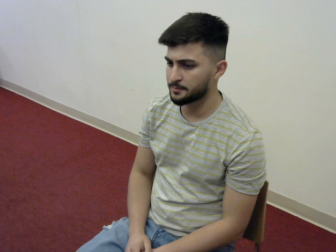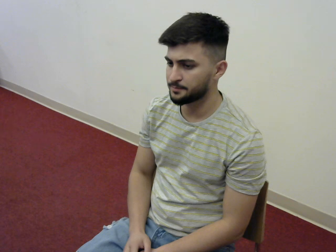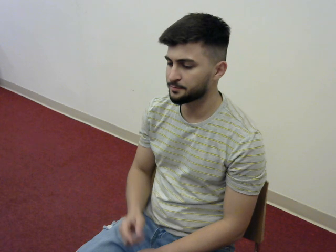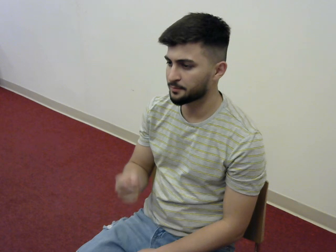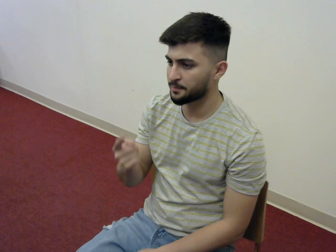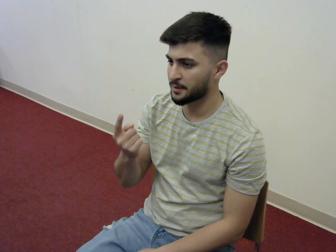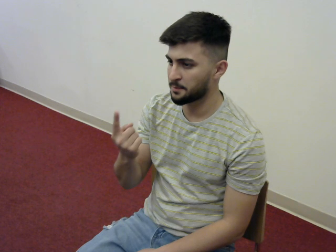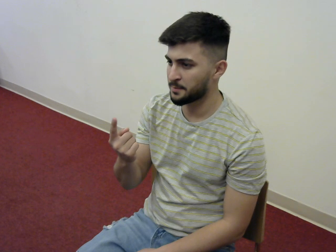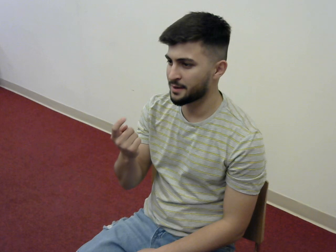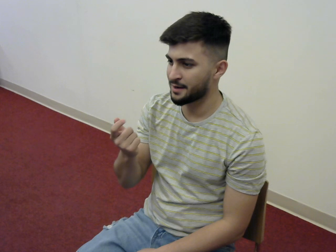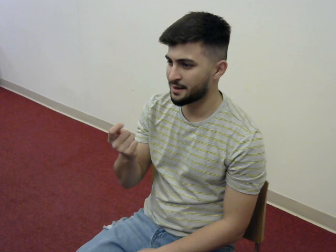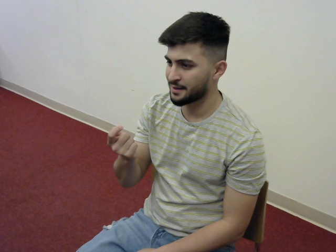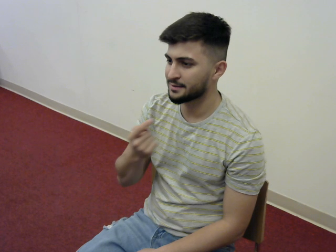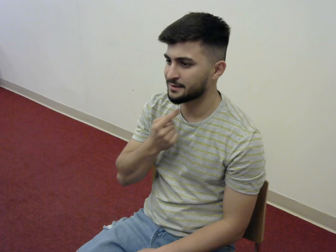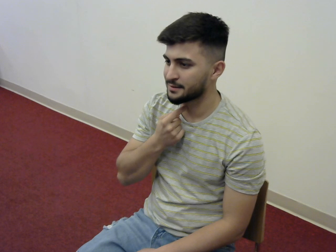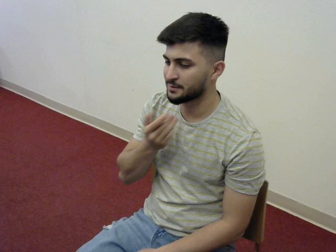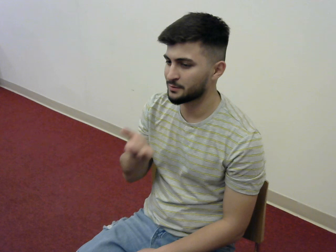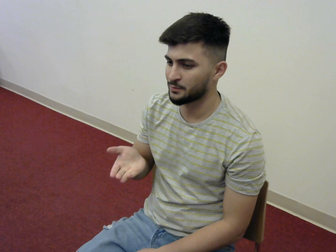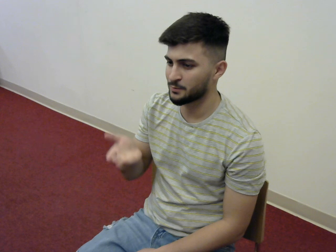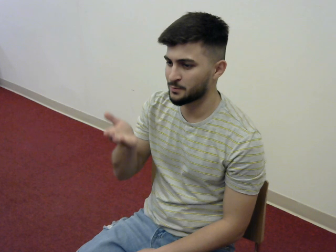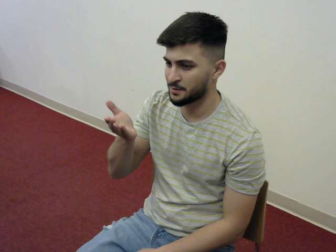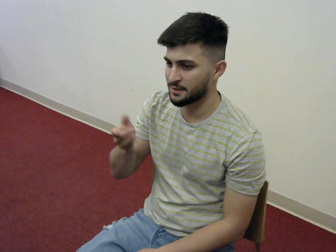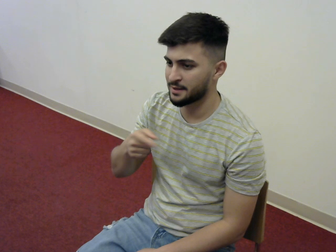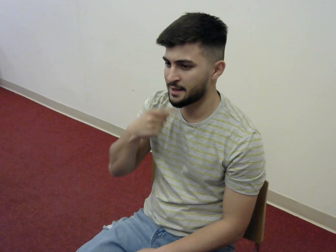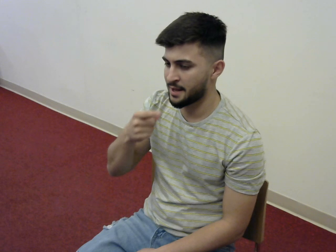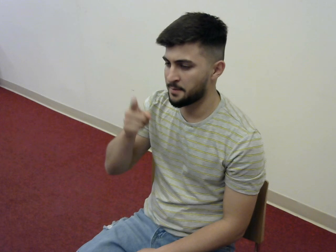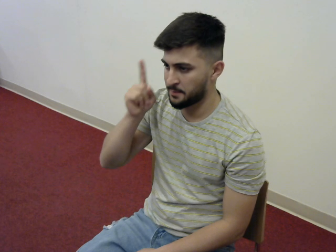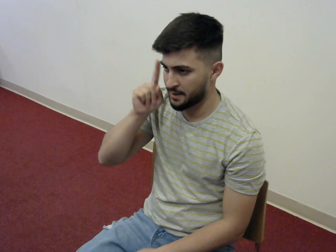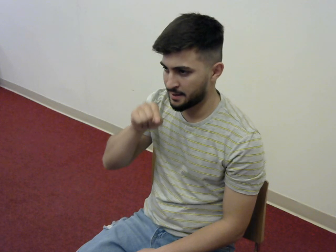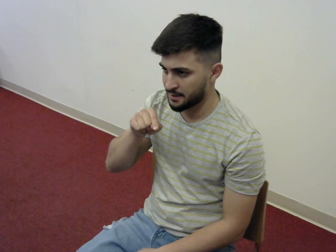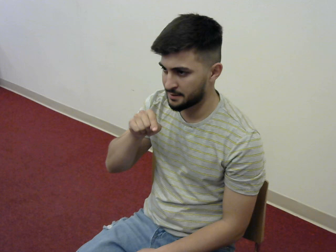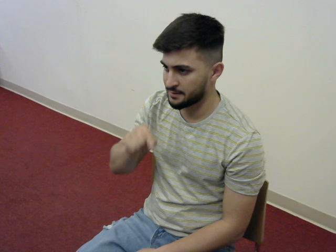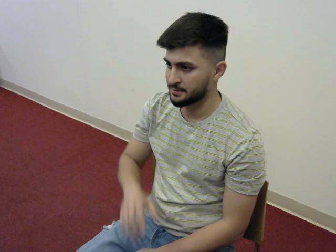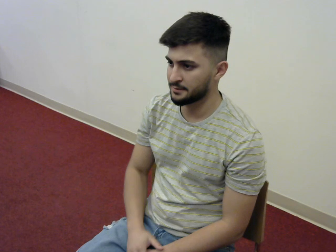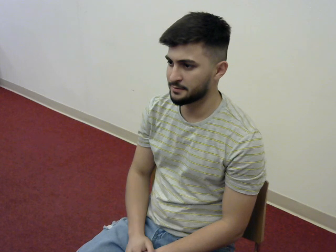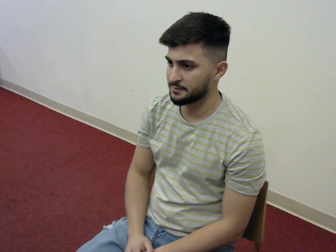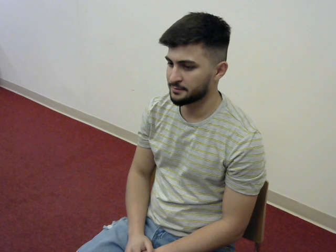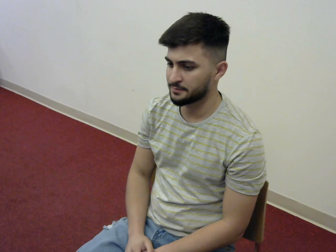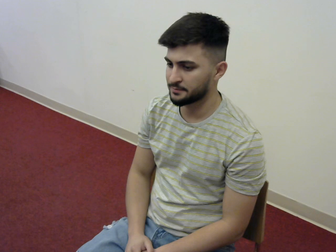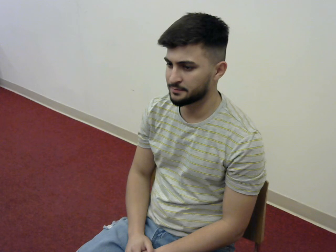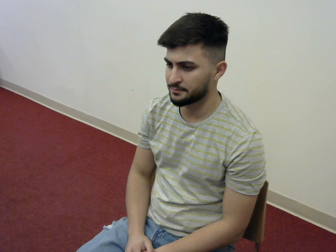Bir az ucadan deyə bilərsinizmi?